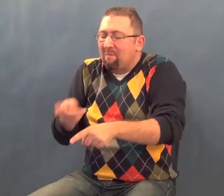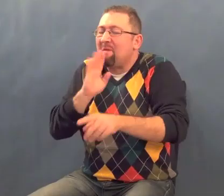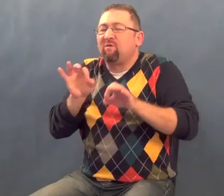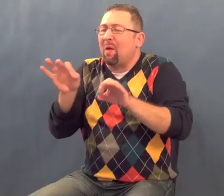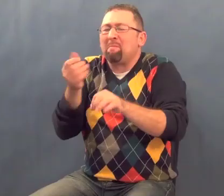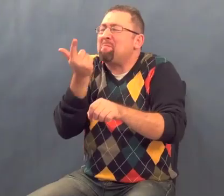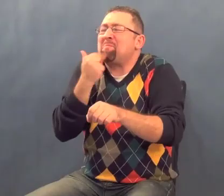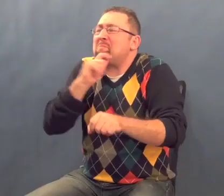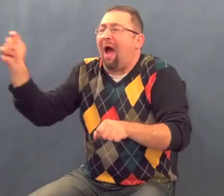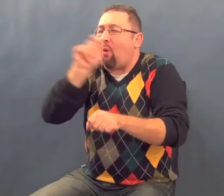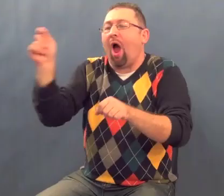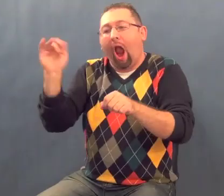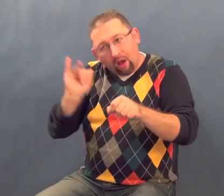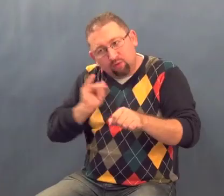Bo te wózki to chyba rzadko tamtędy przejeżdżają.